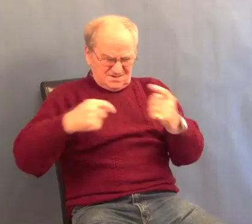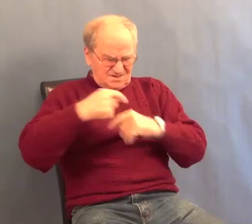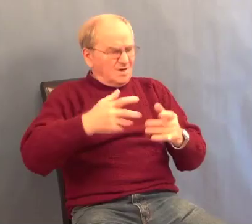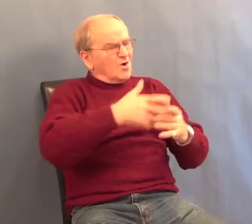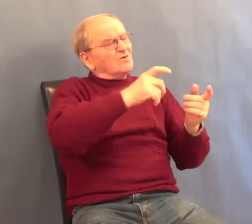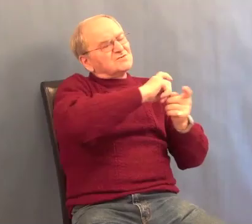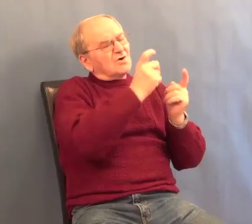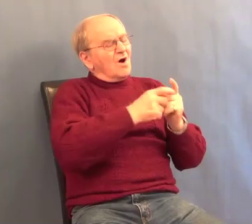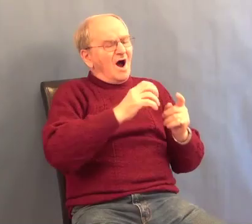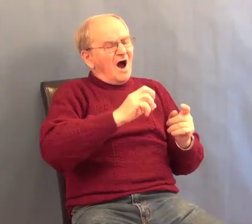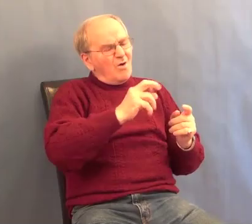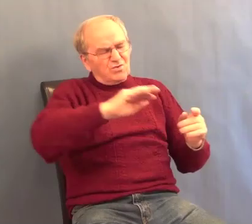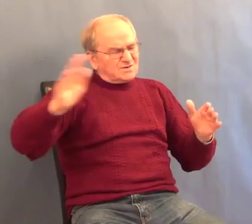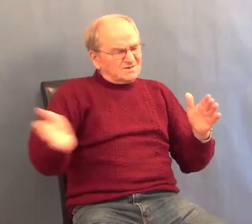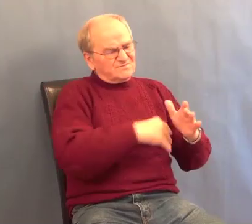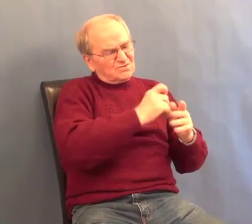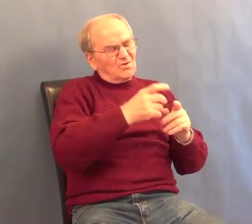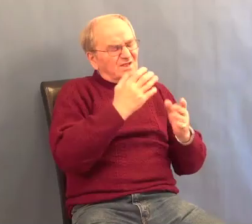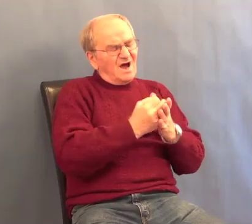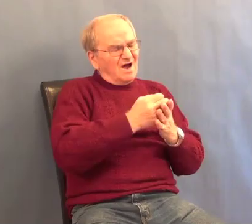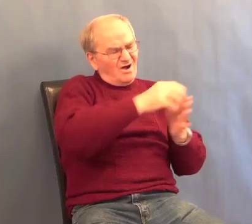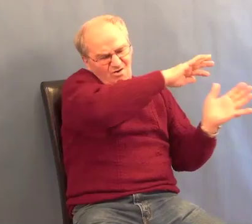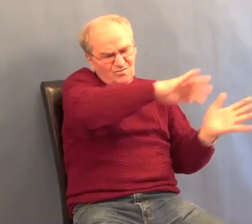Wszystkich wygonili, kazali się ewakuować.